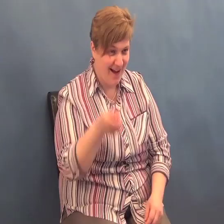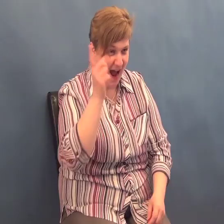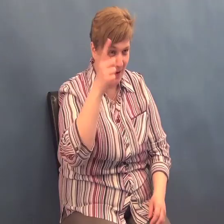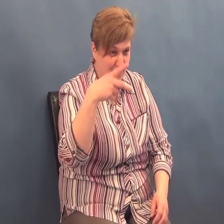Zakaz.